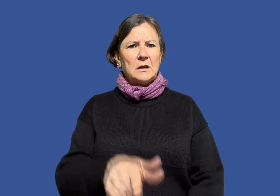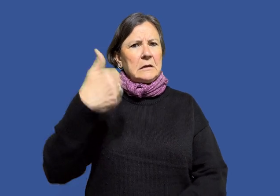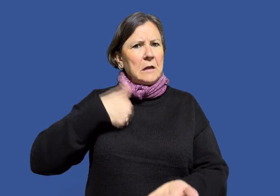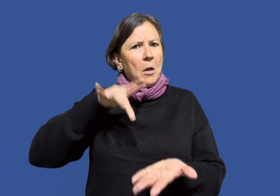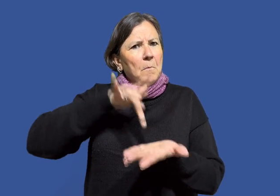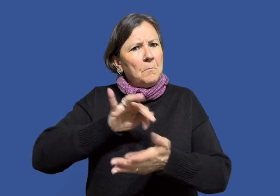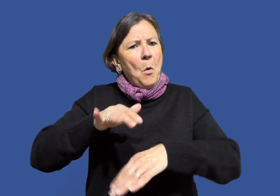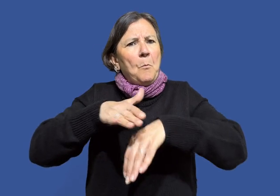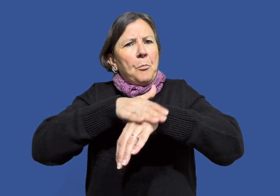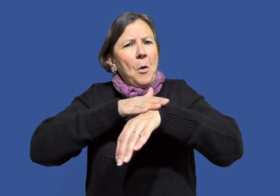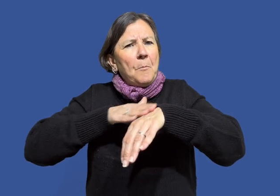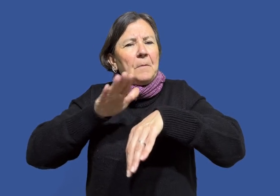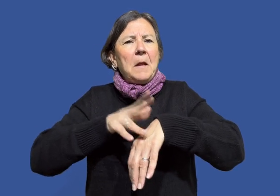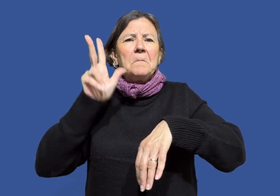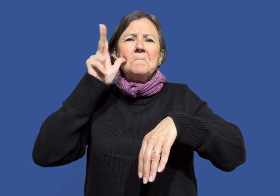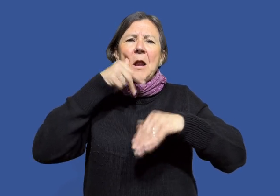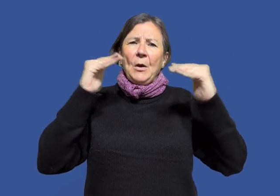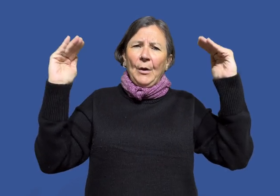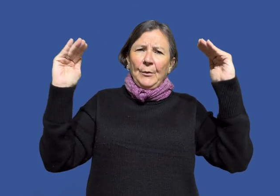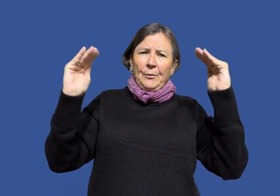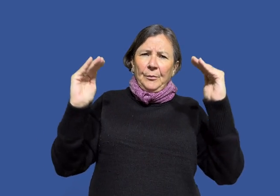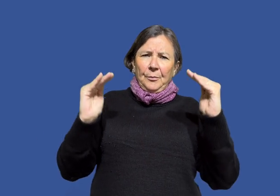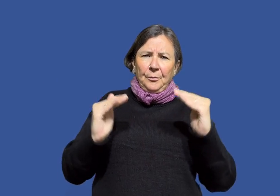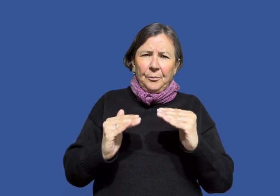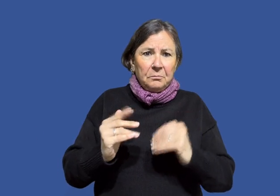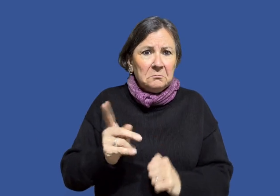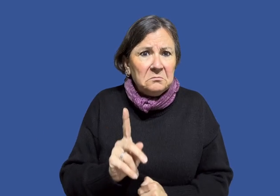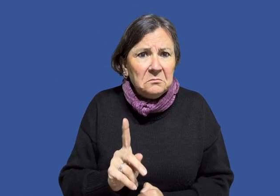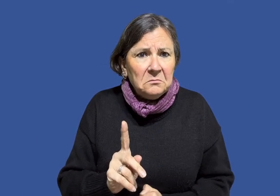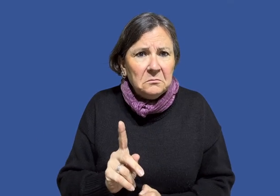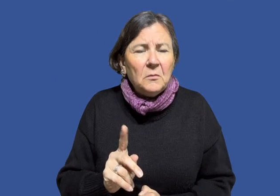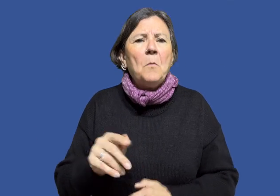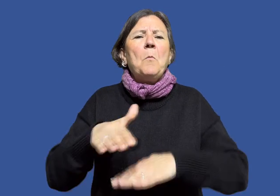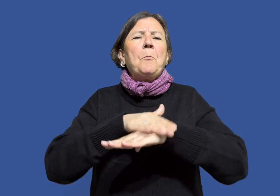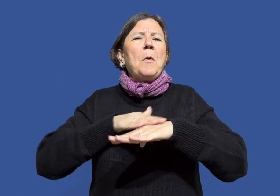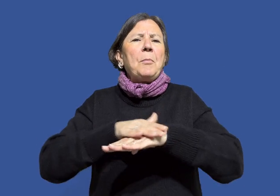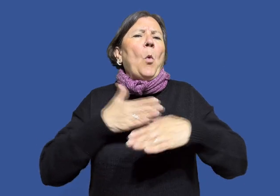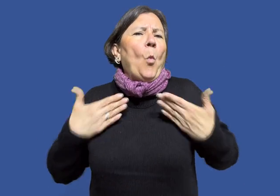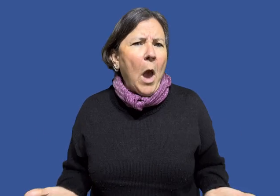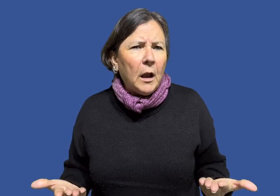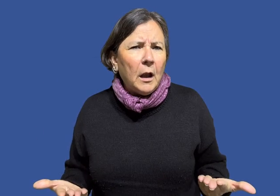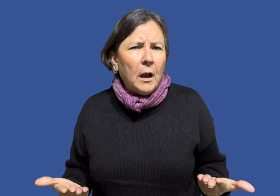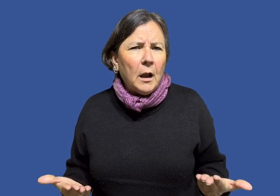Has fet servir alguna pomada per alleujar el dolor? Quina pomada?